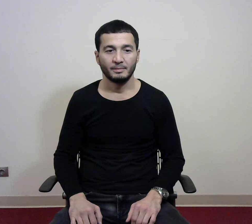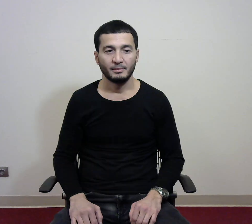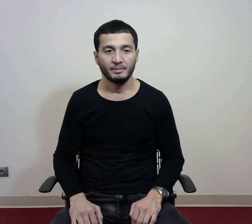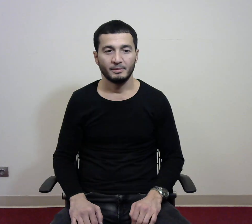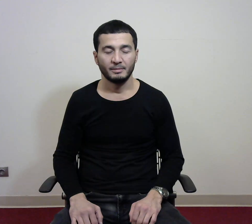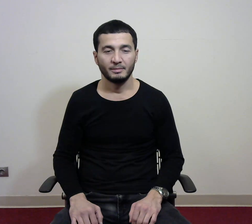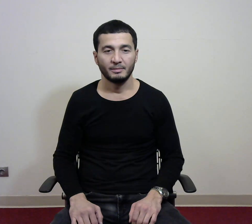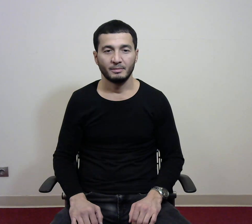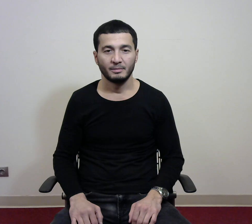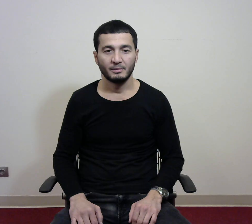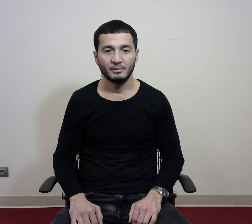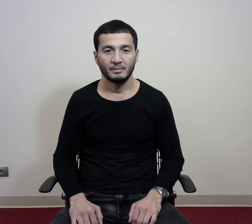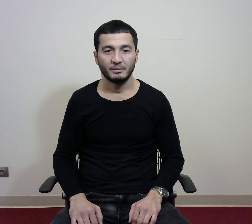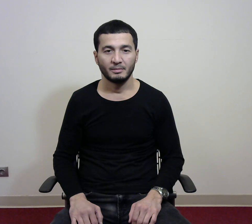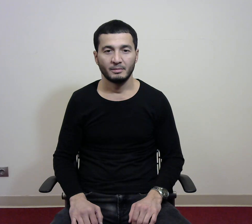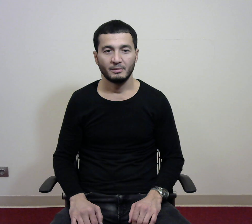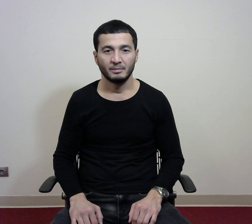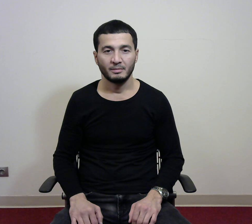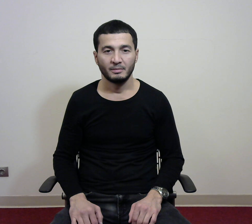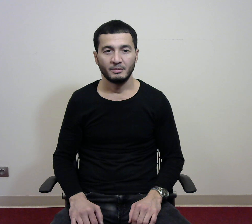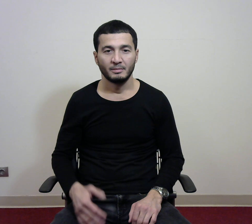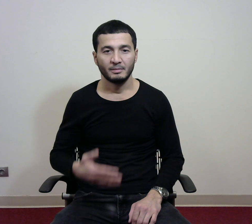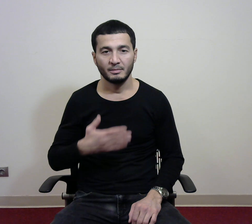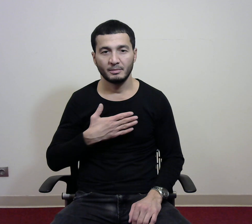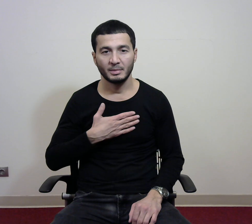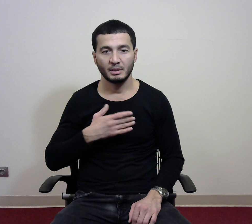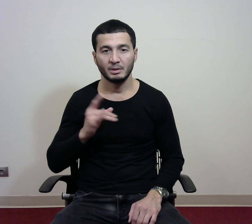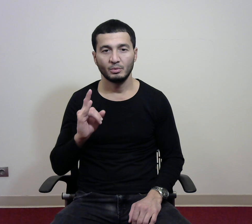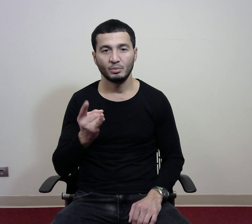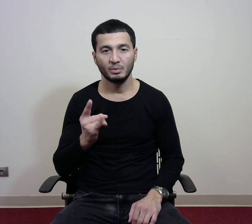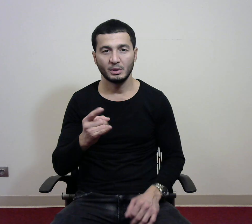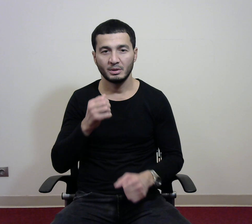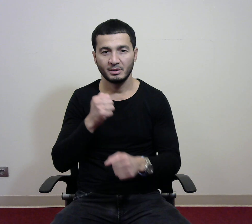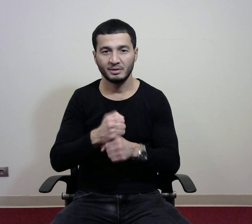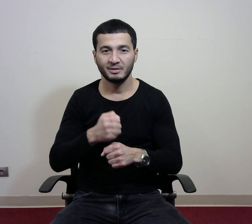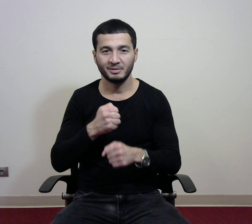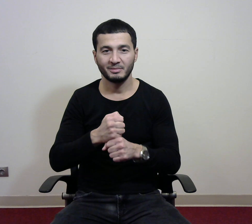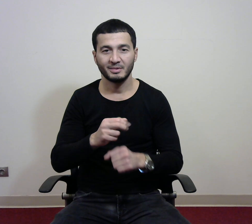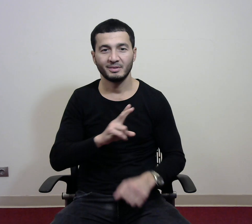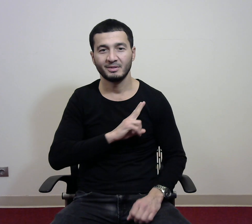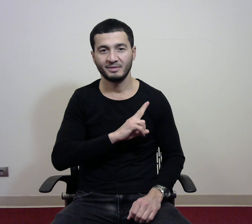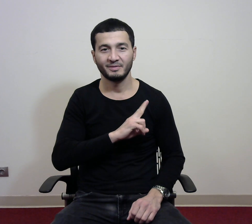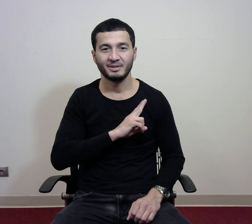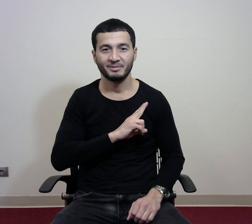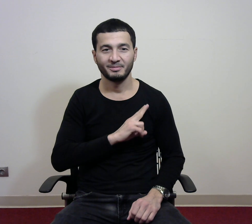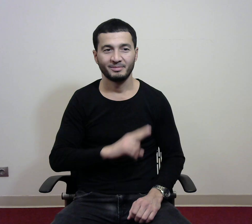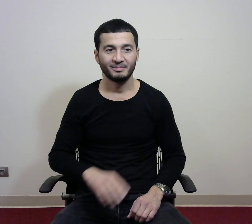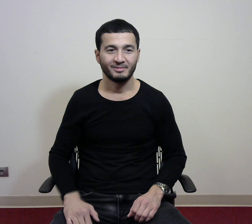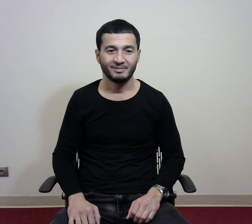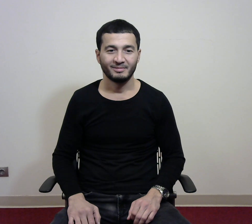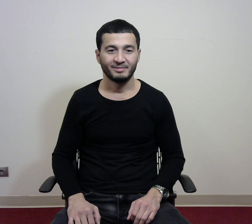Mən uşaqlarla işləməyi sevirəm